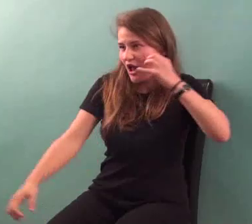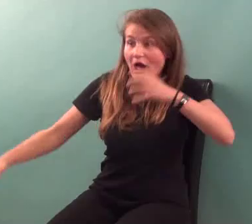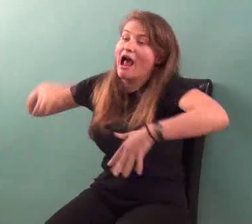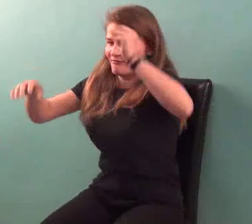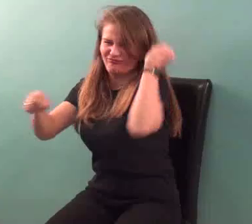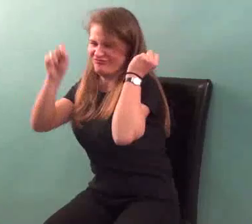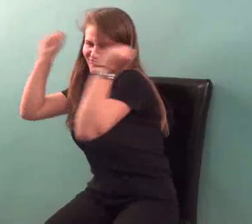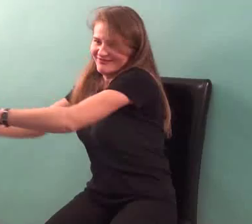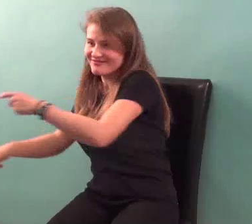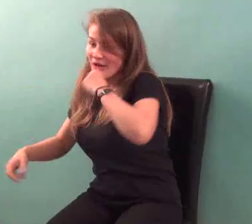Kot zostaje wyrzucony i upada.